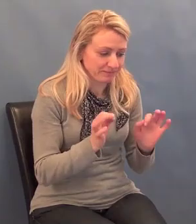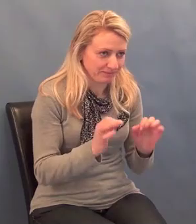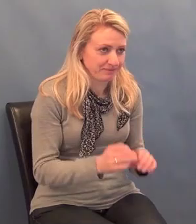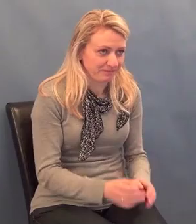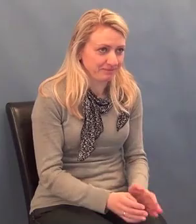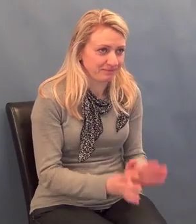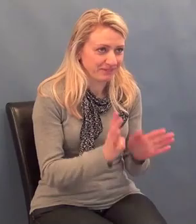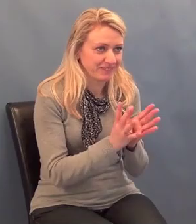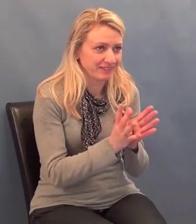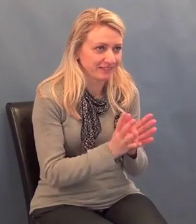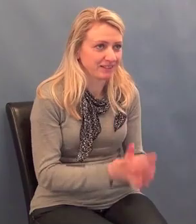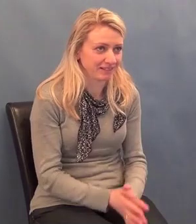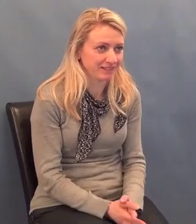O godzinie dziewiętnastej.